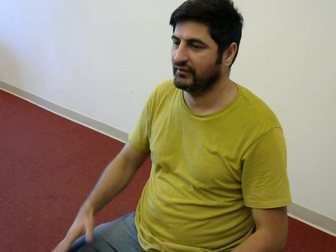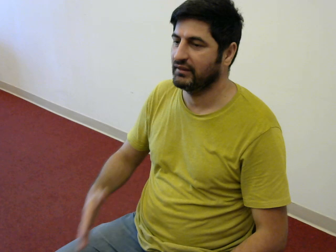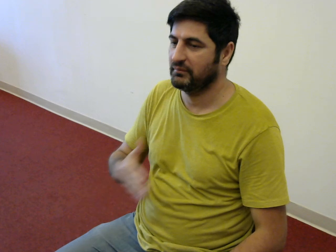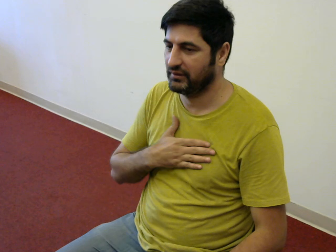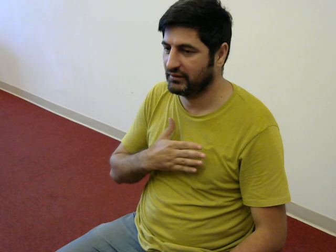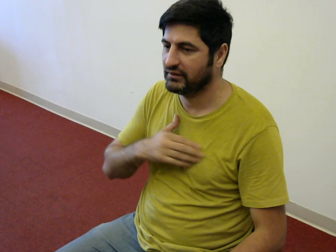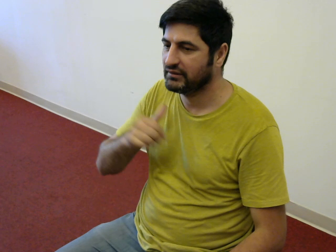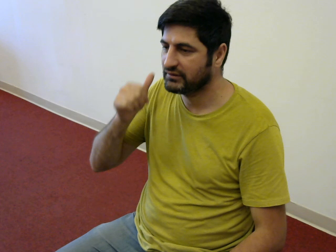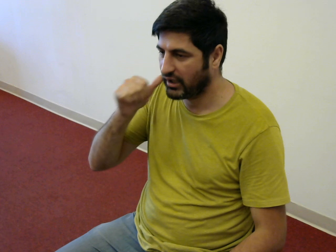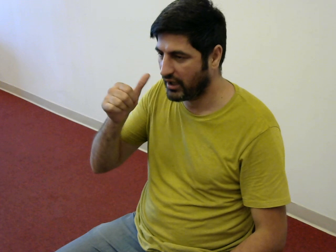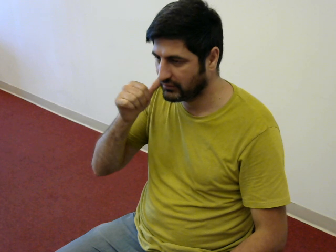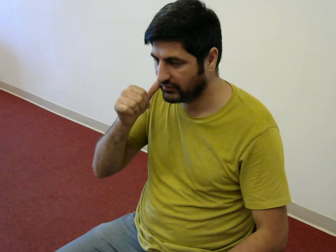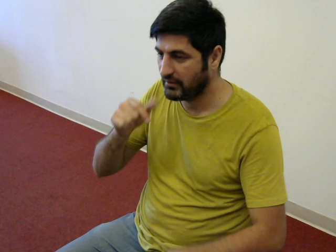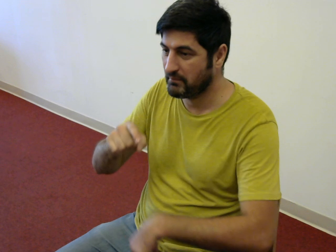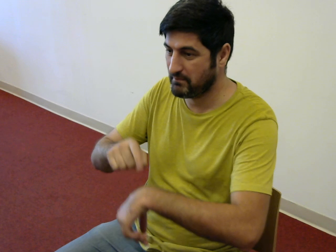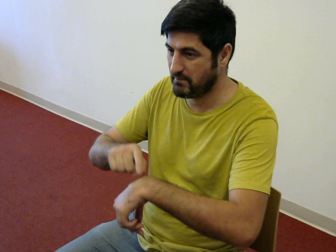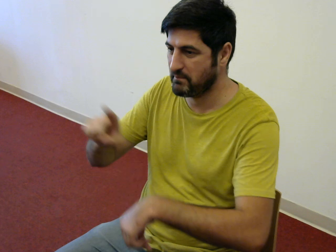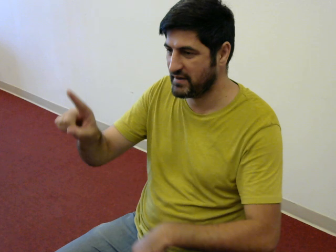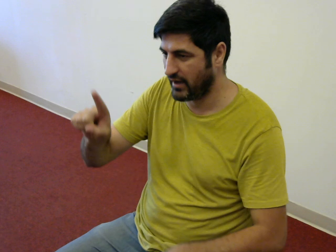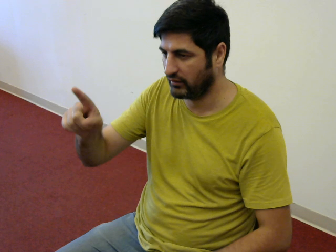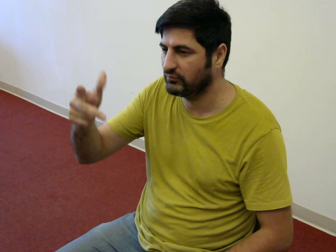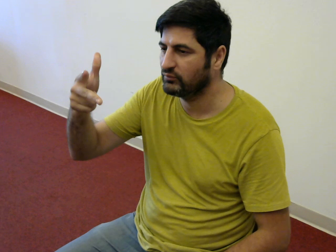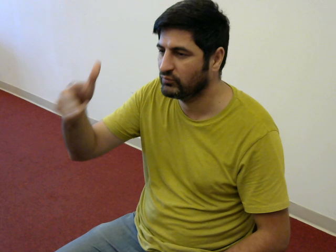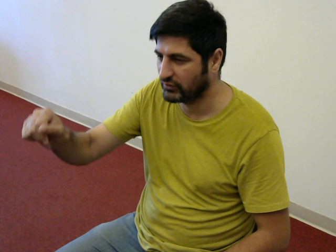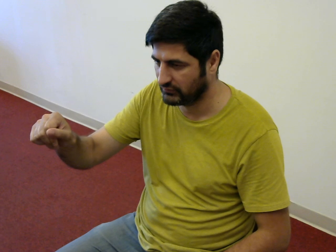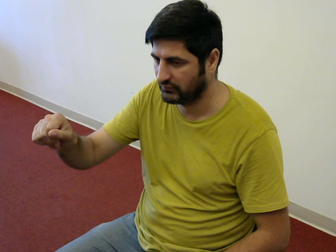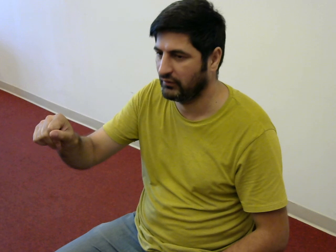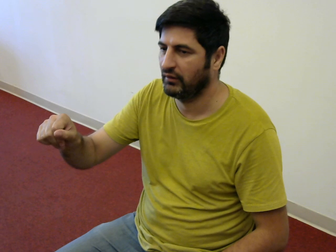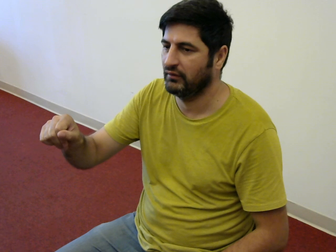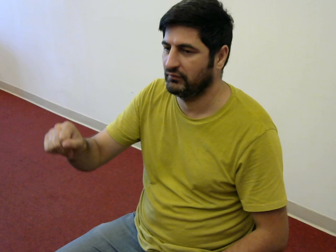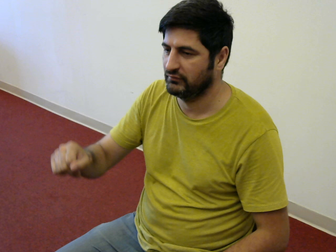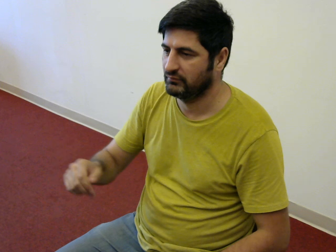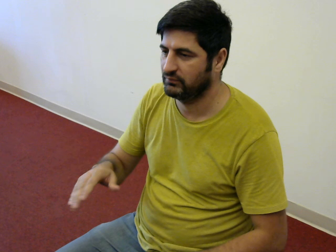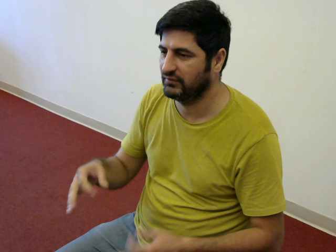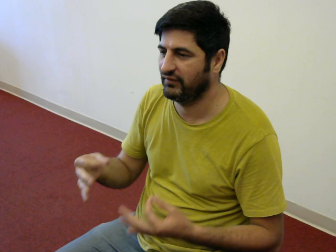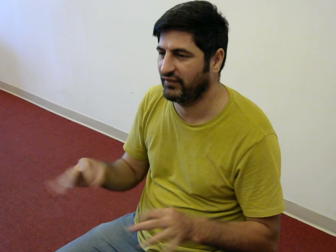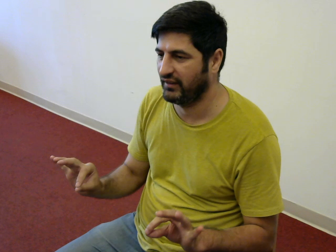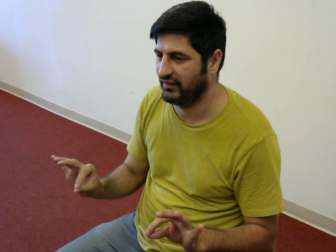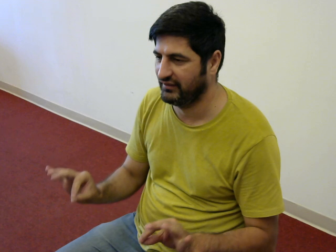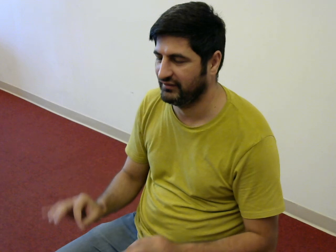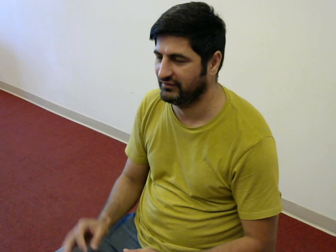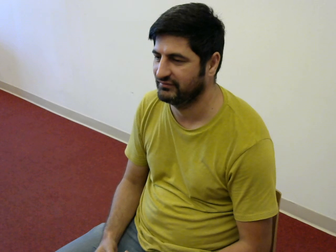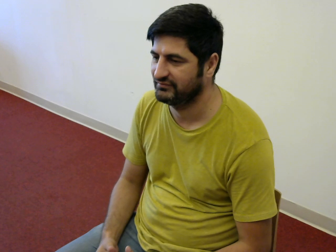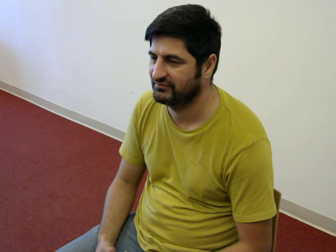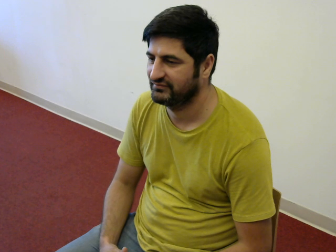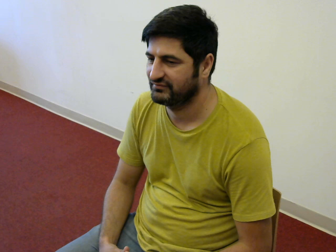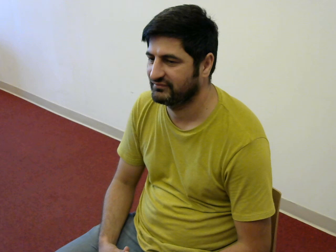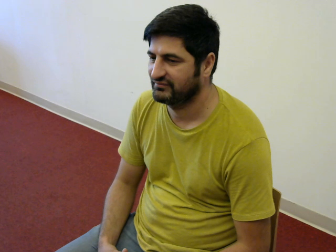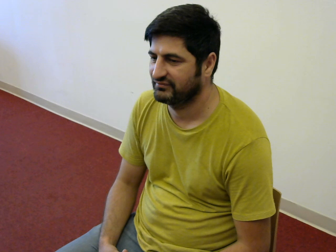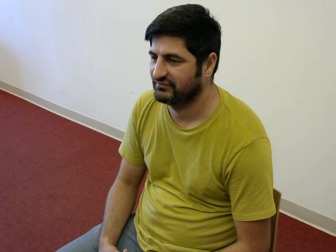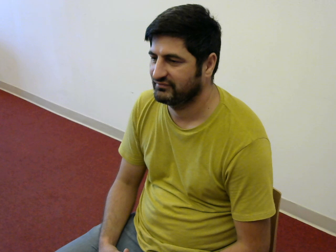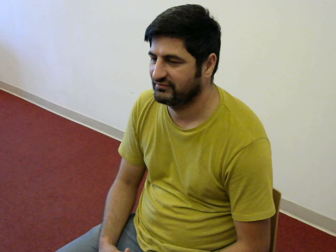Mən sabah saat birin yarısı boşam